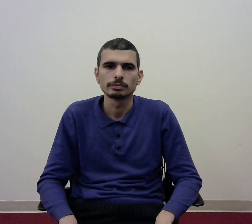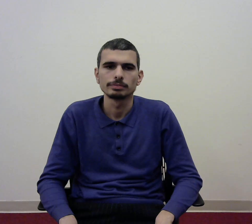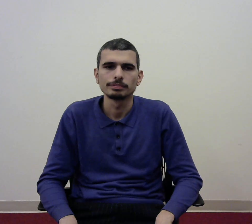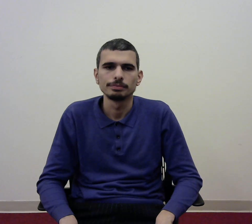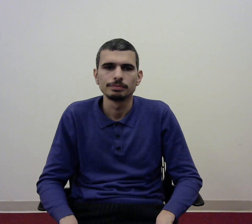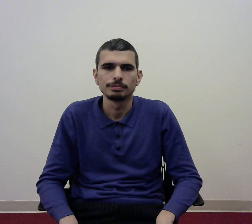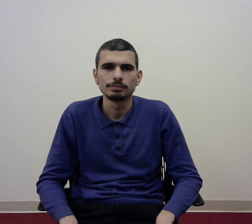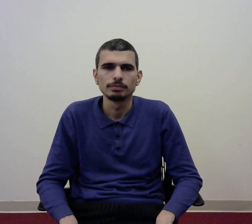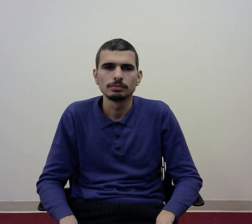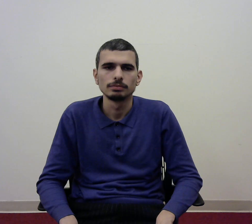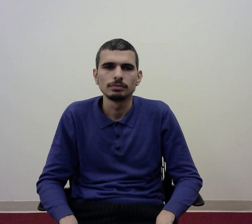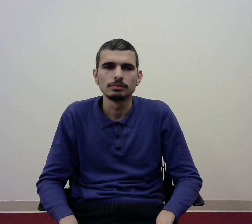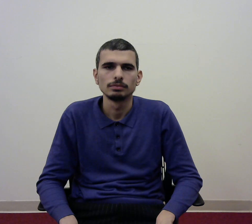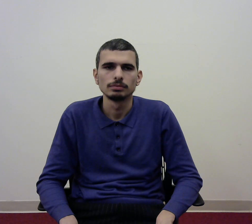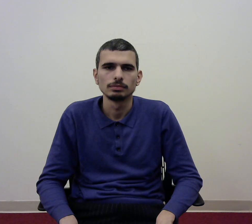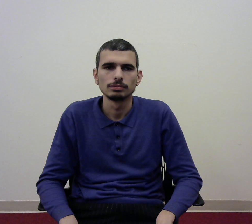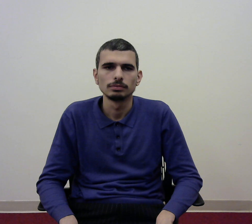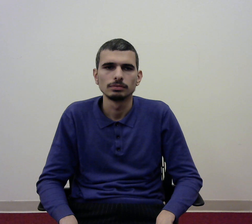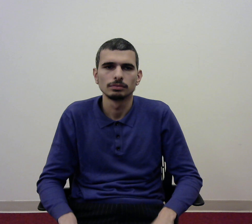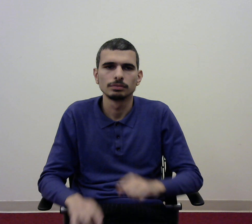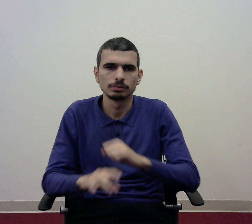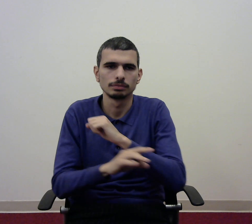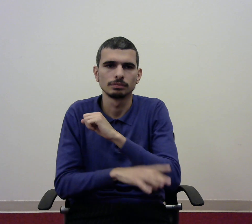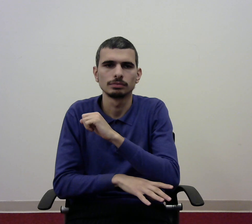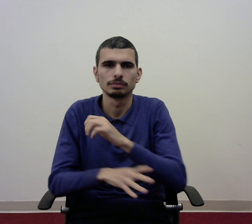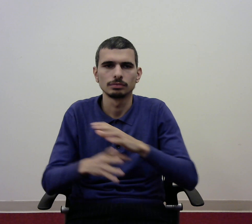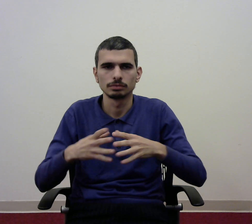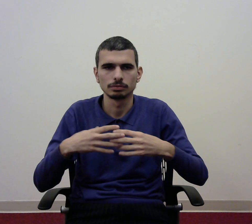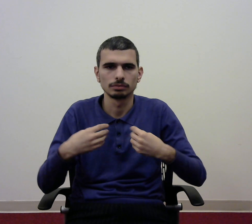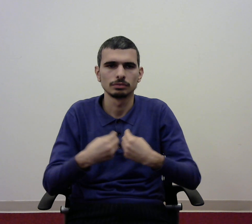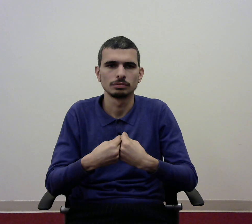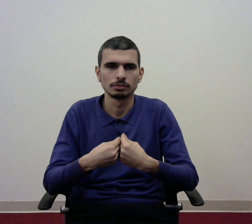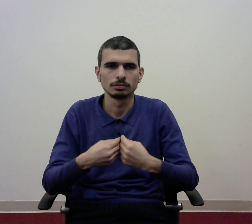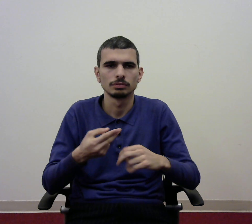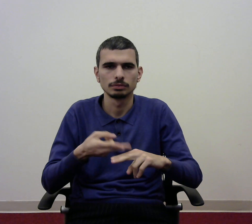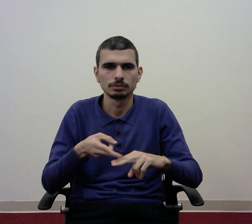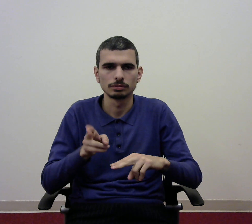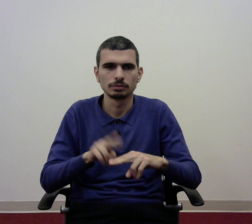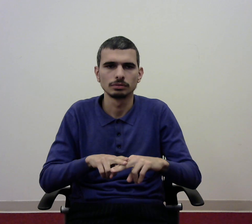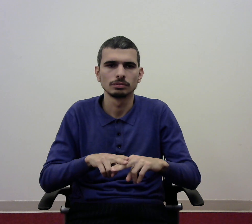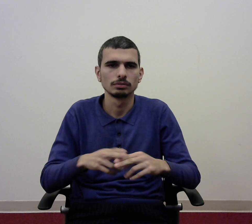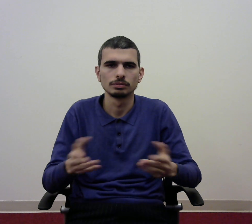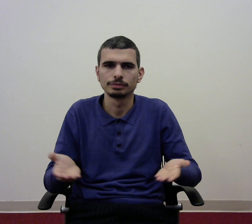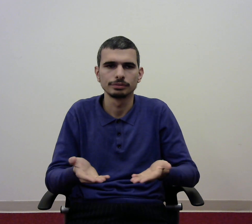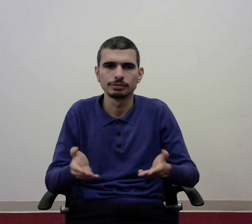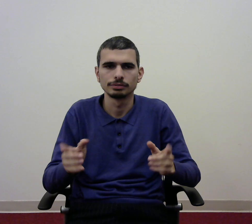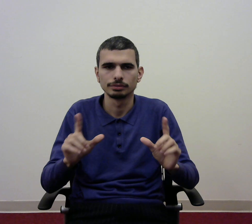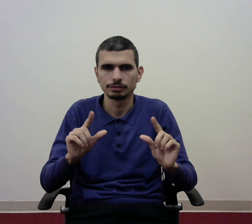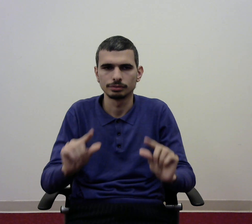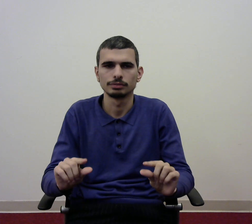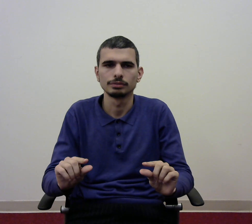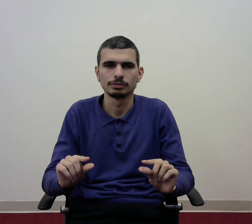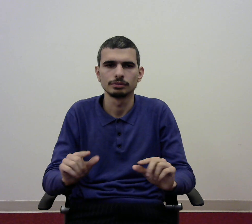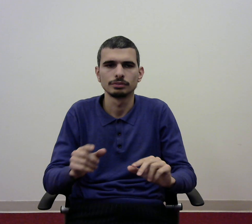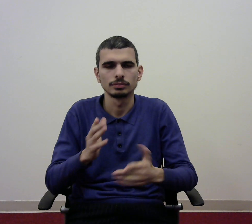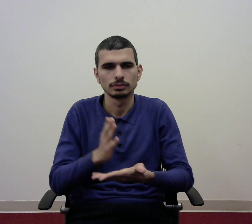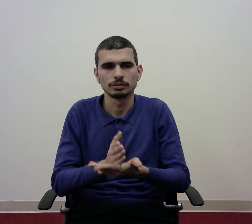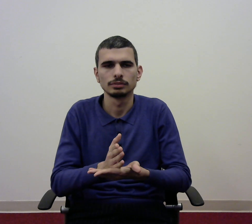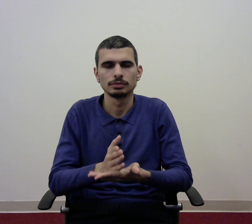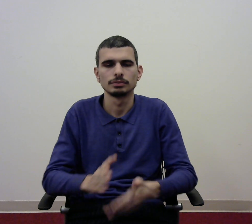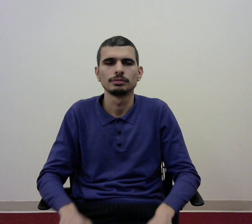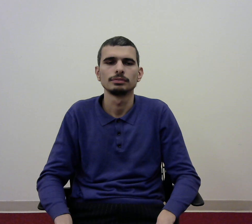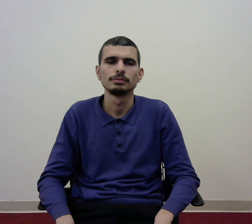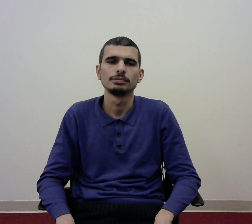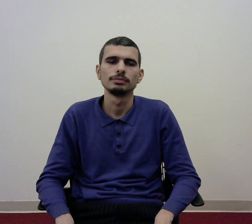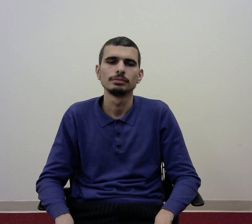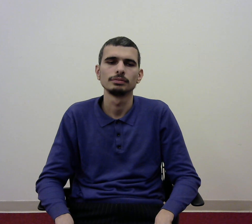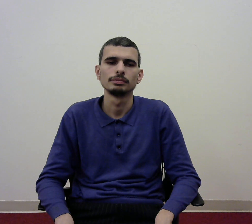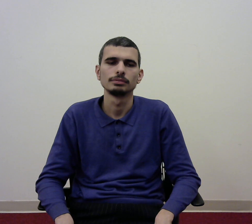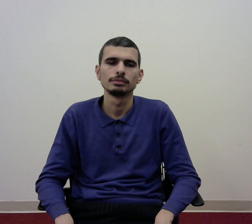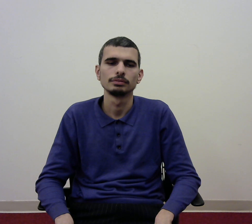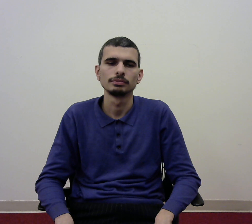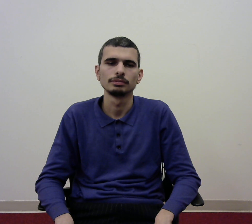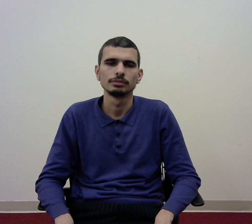Kasıb ailələr üçün hansı endirimlər var?